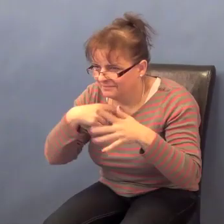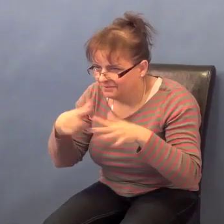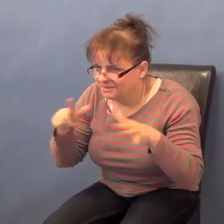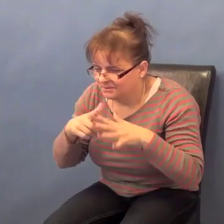Dwudziestego siódmego,